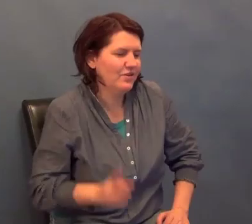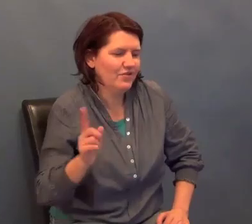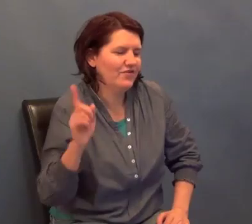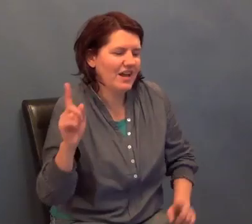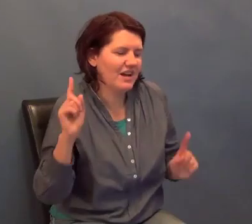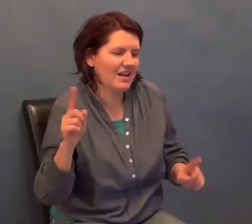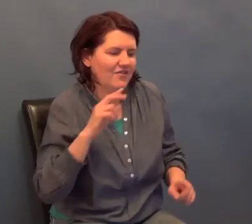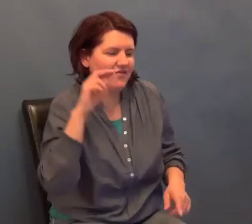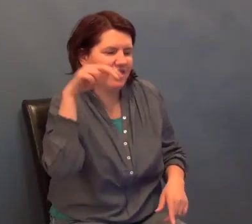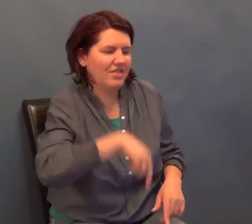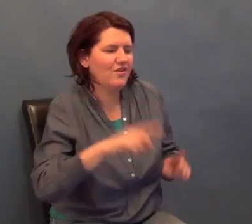Uwaga na wpadnięcie do wody.